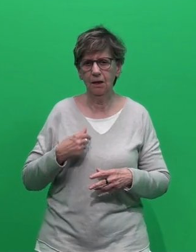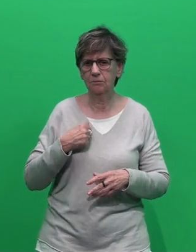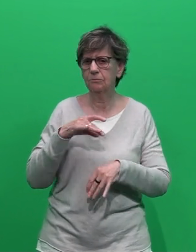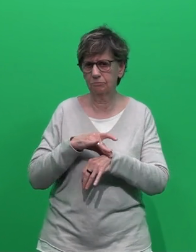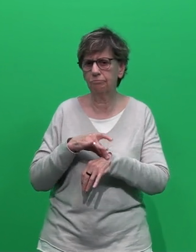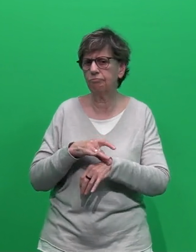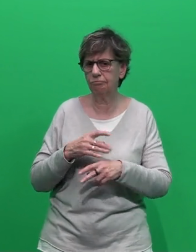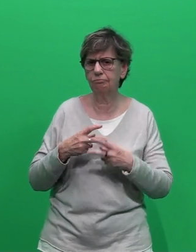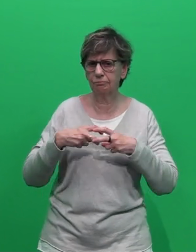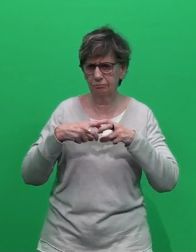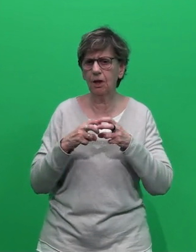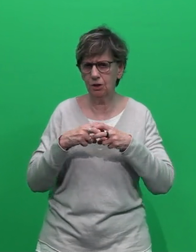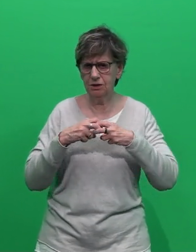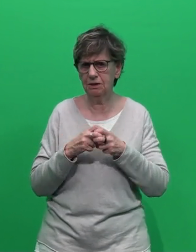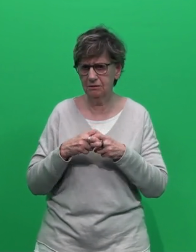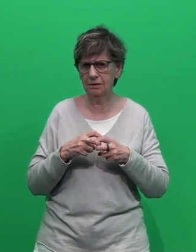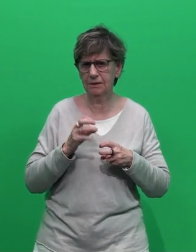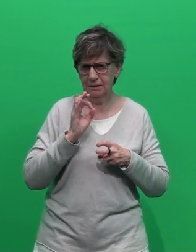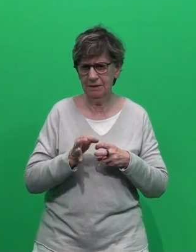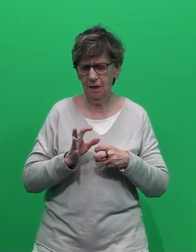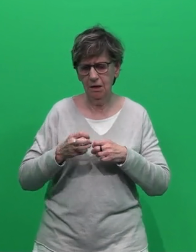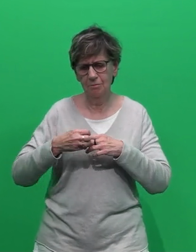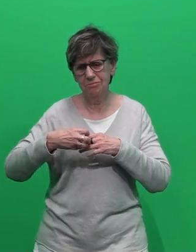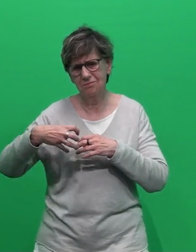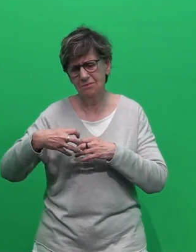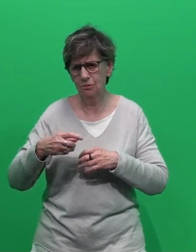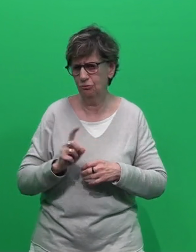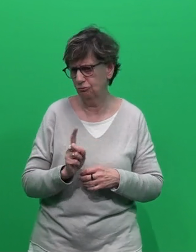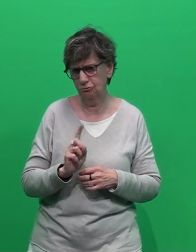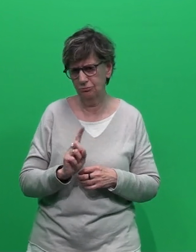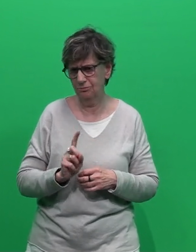Sí, tinc artrosi, però no tinc inflamació.